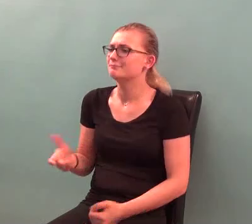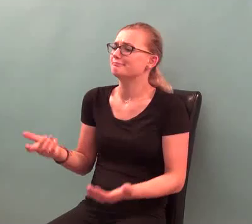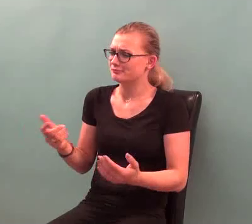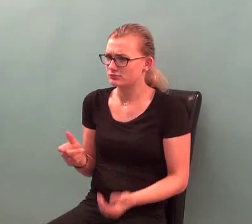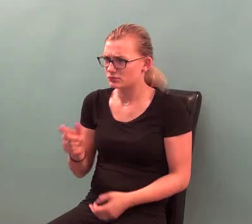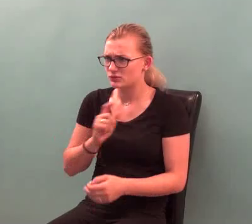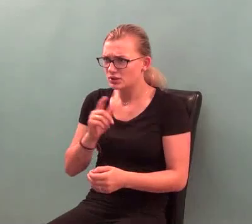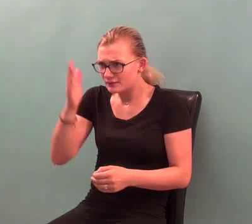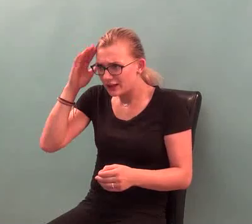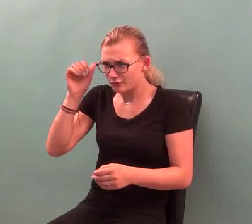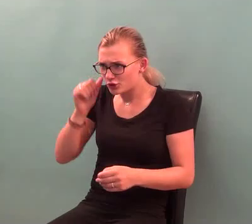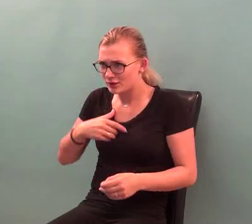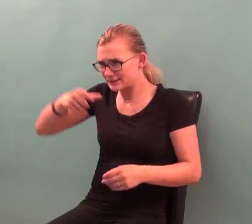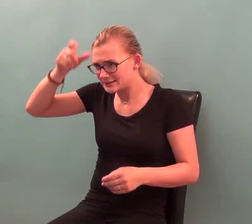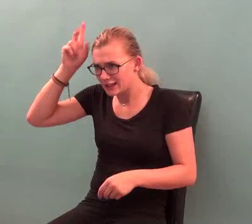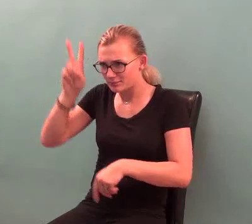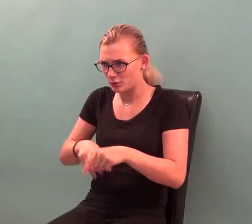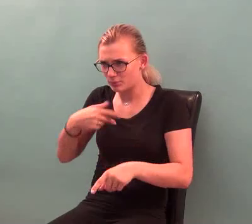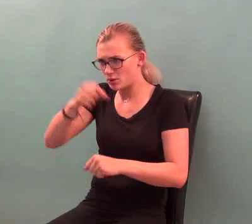Ktoś mówi do niego: "Wiesz, wczoraj była straż pożarna, policja, walili w drzwi!".